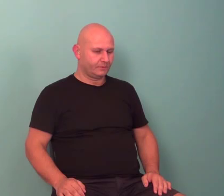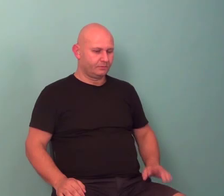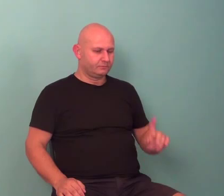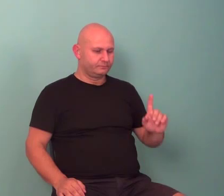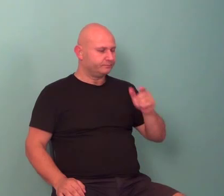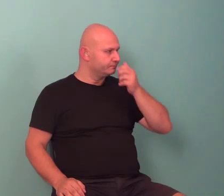Moment.